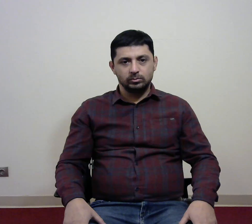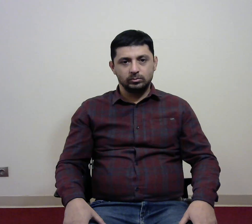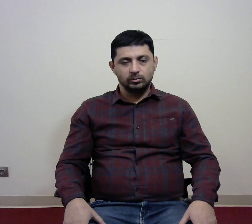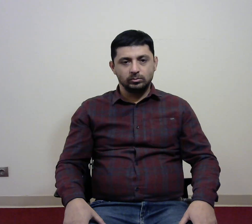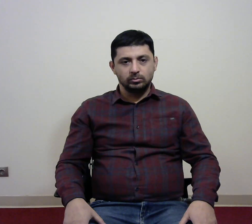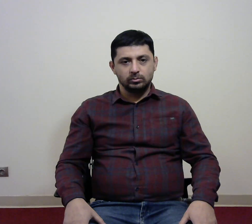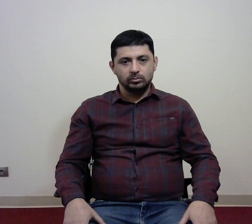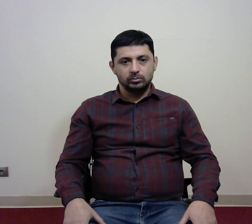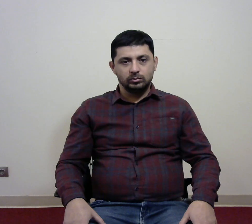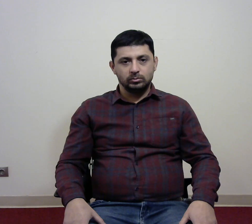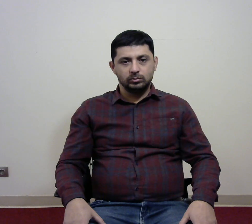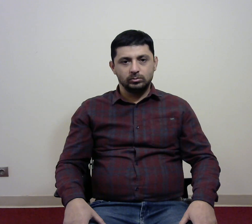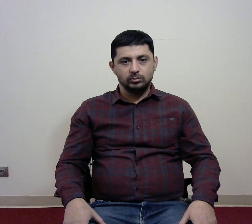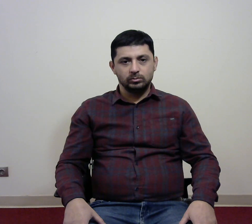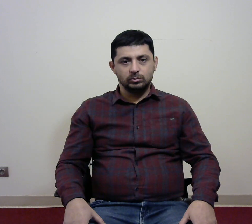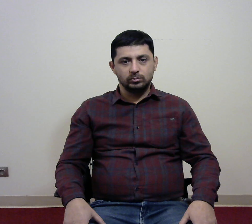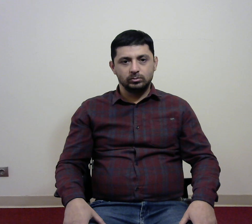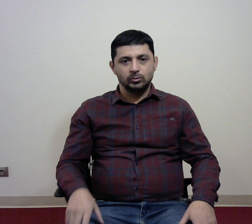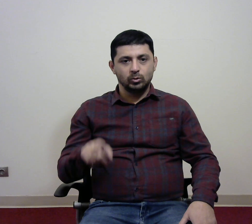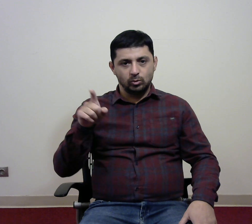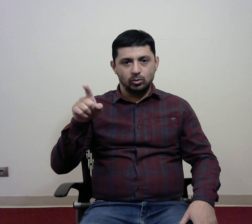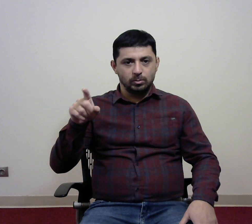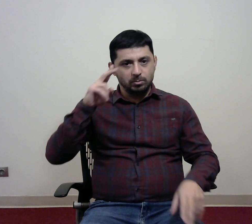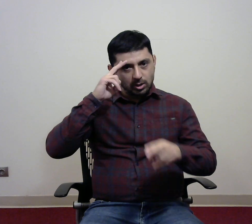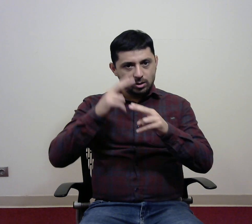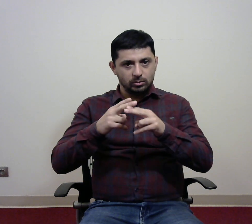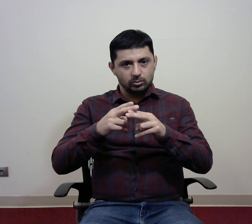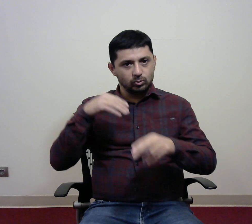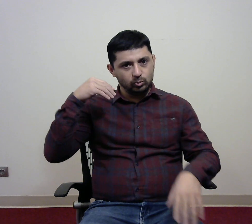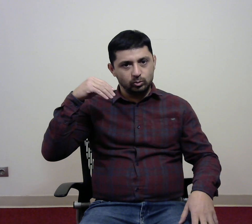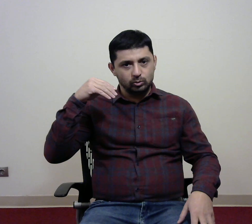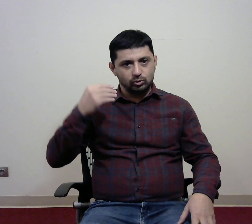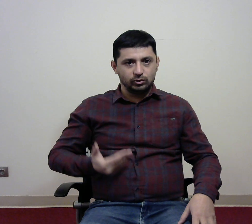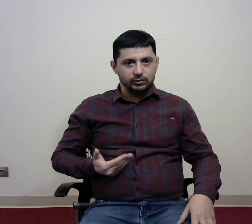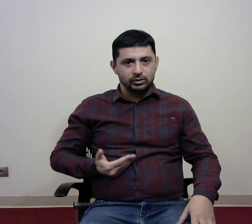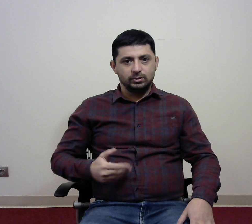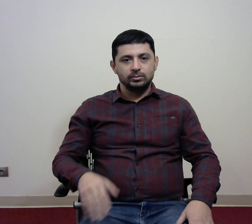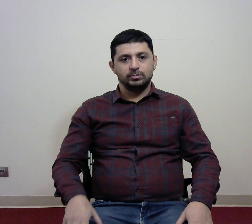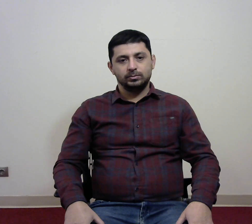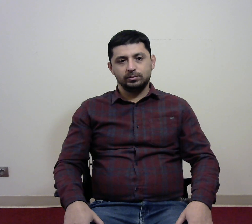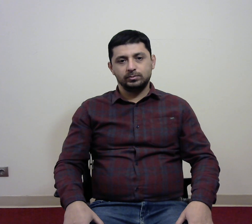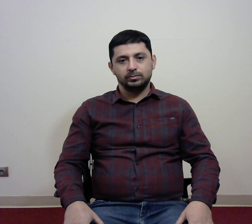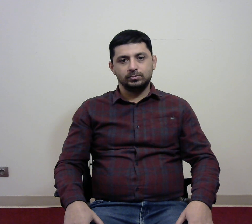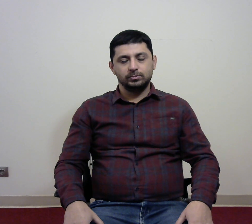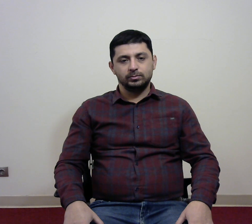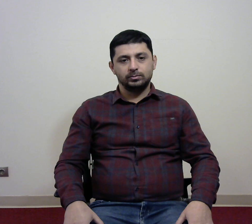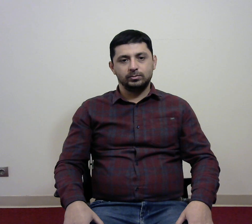Onun qardaşı Türkiyədə yaşayır